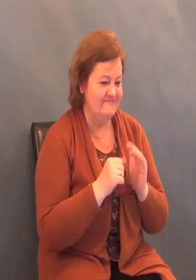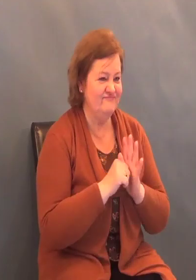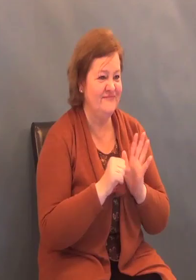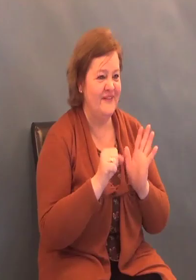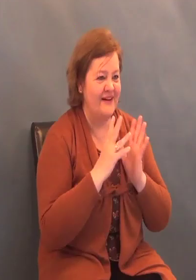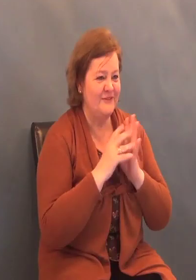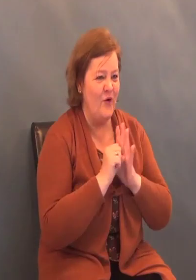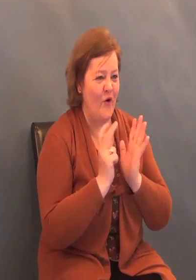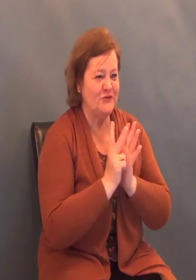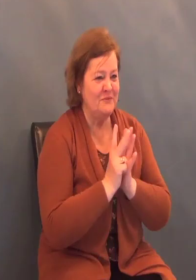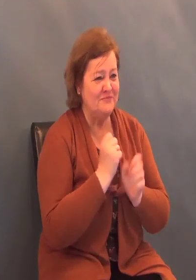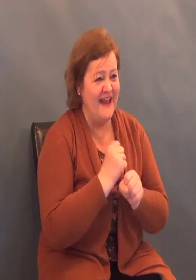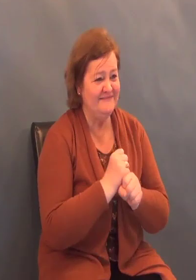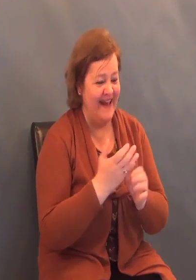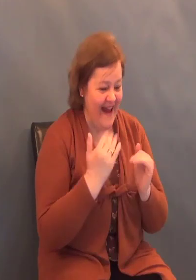Od dziesiątej do osiemnastej praca.